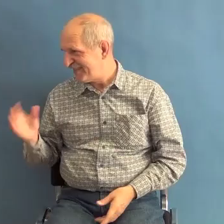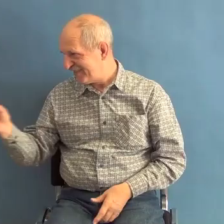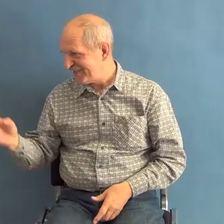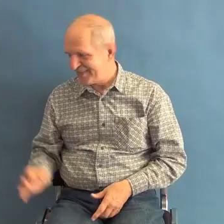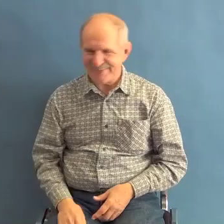Dobrze.